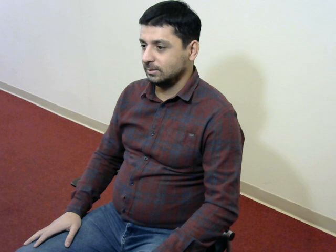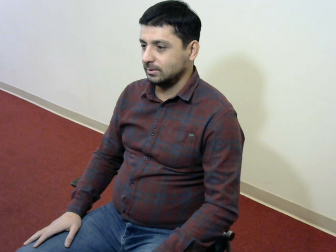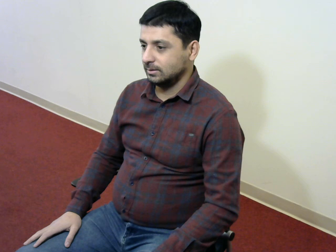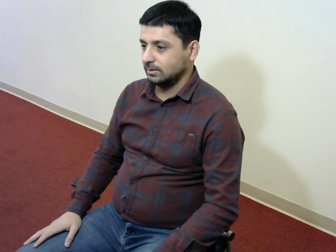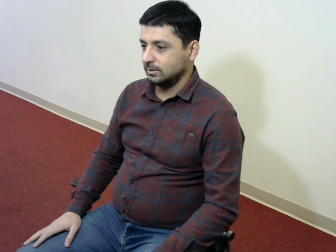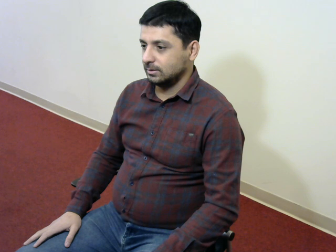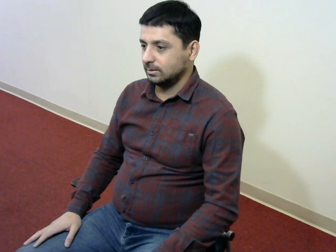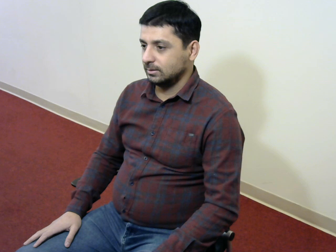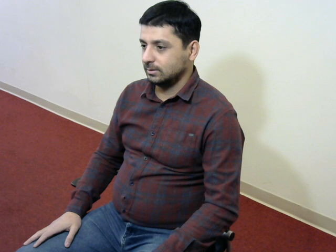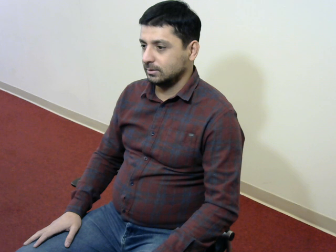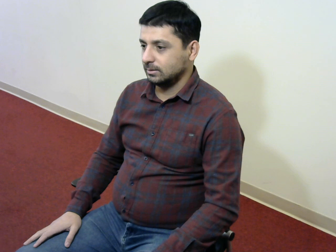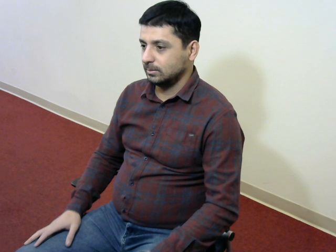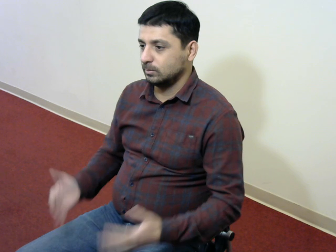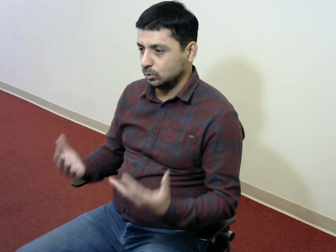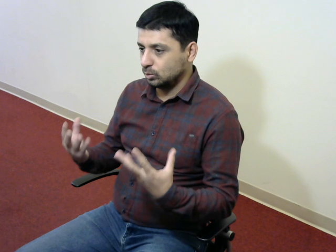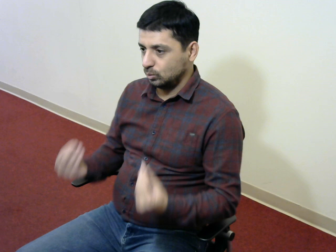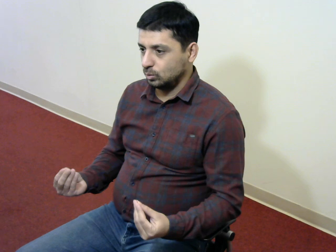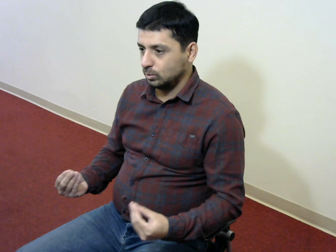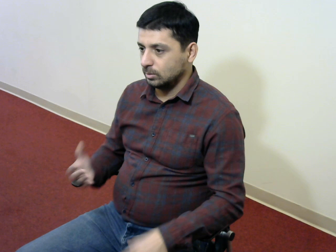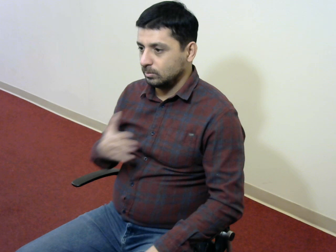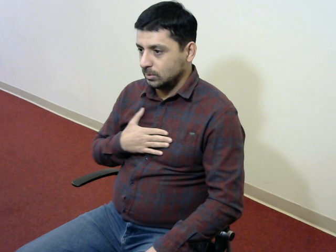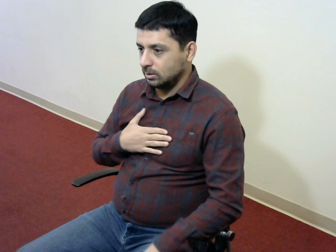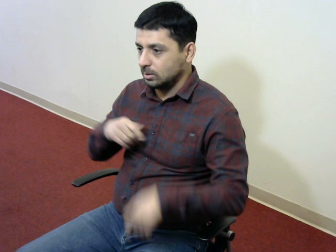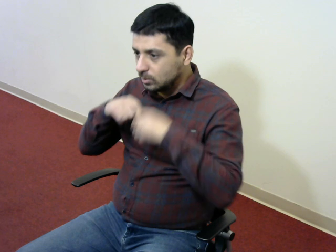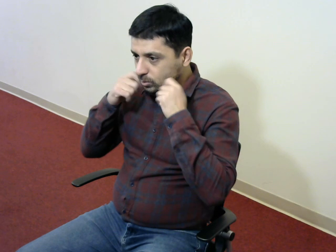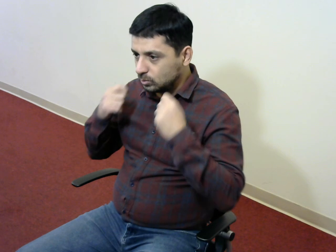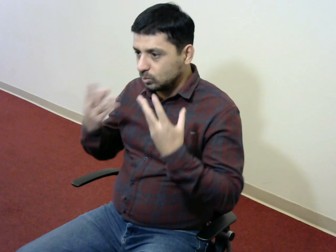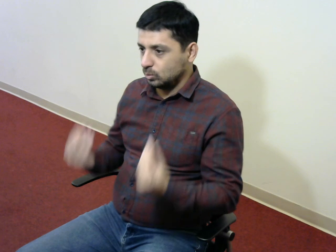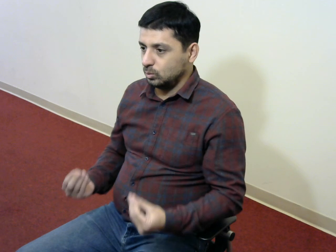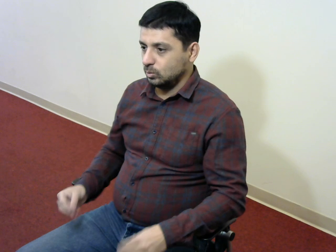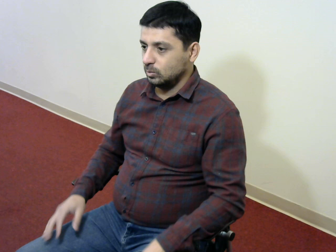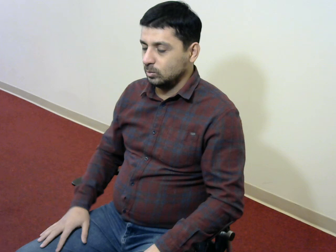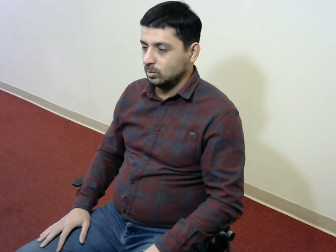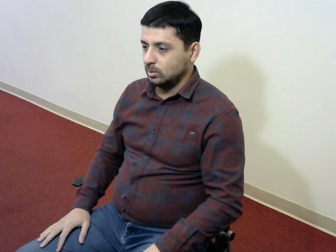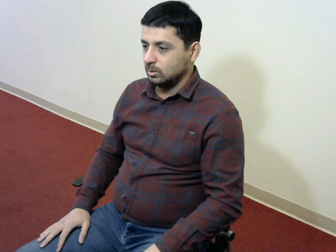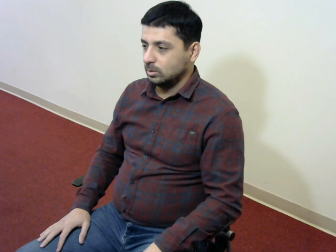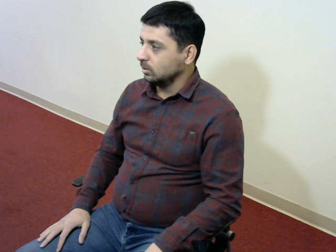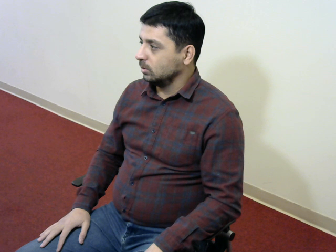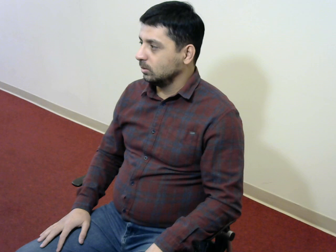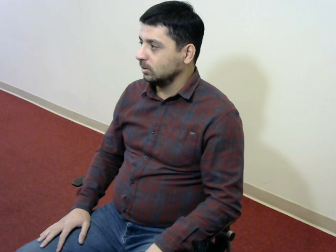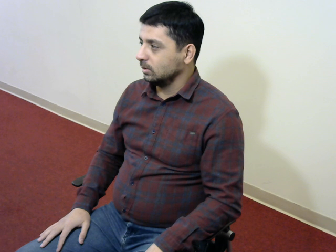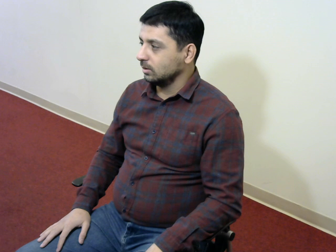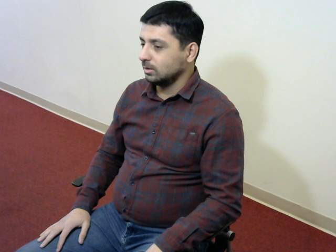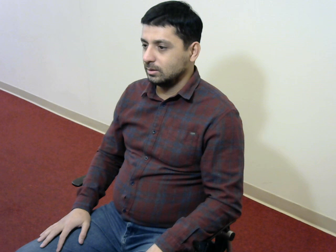Bu gün mənim ad günümdür